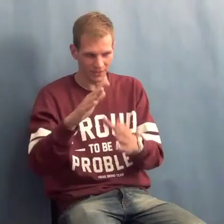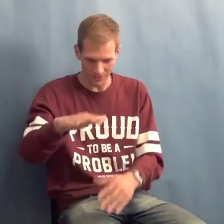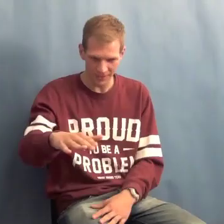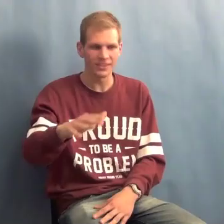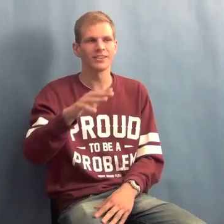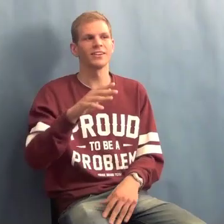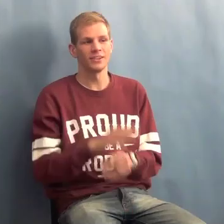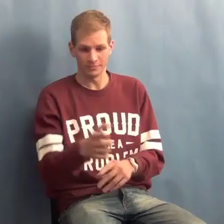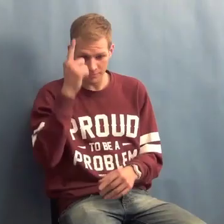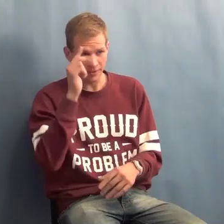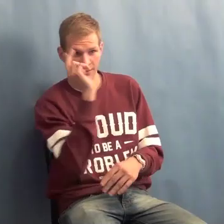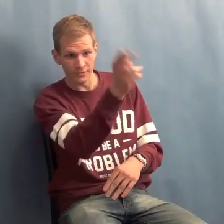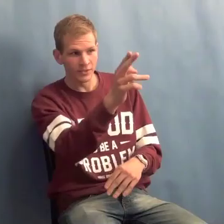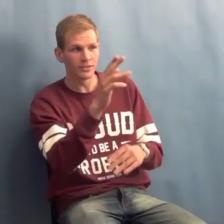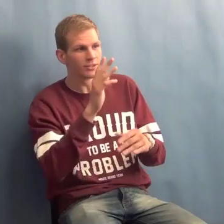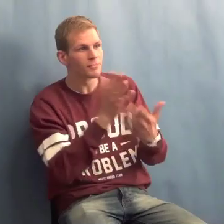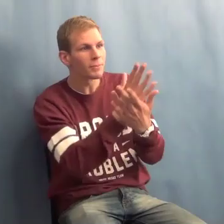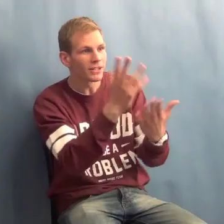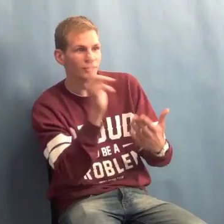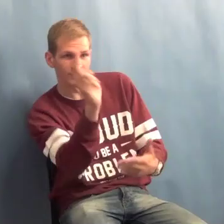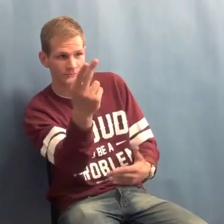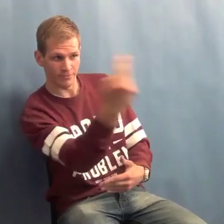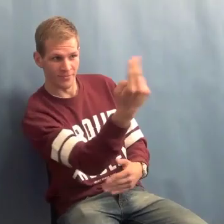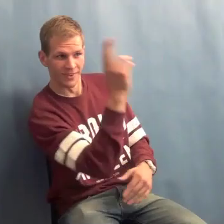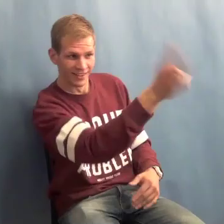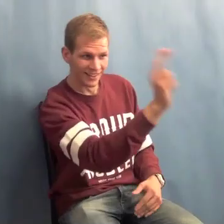Chaplin pokierował chłopca w wybranym kierunku.